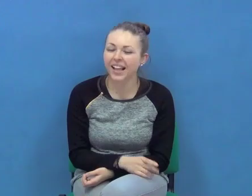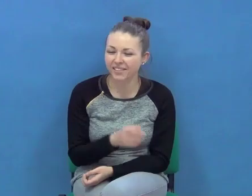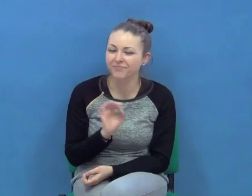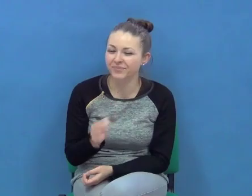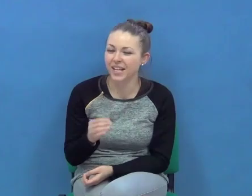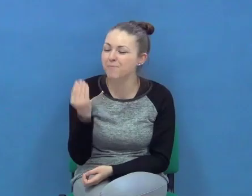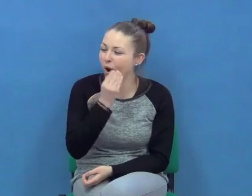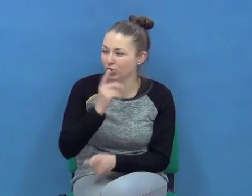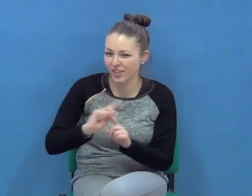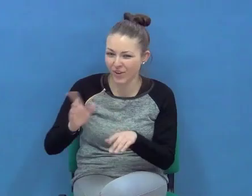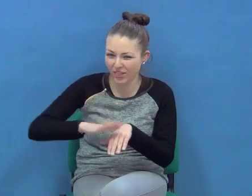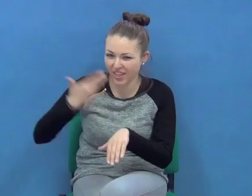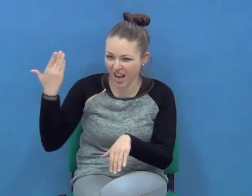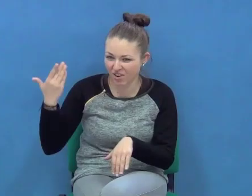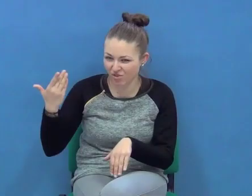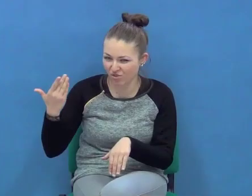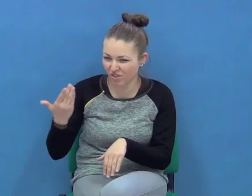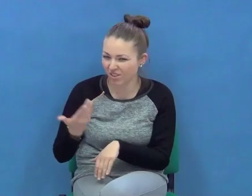Zgadza się, nad morzem nie wolno być nagim.